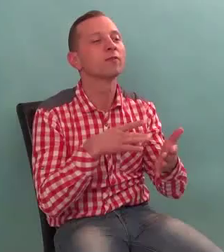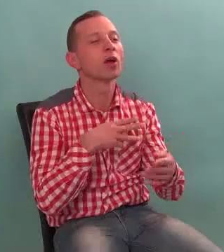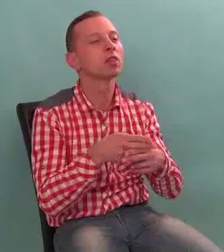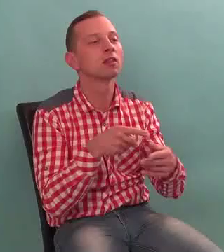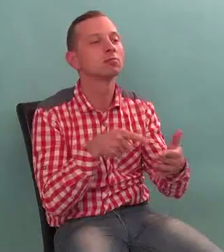Kiedy?